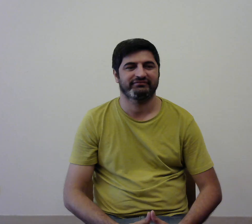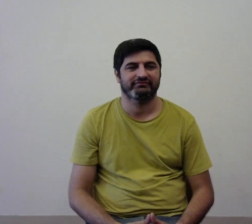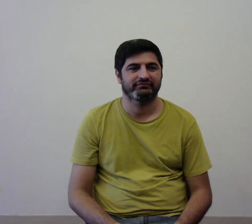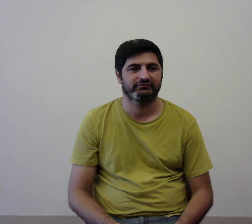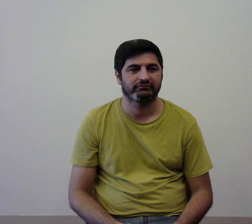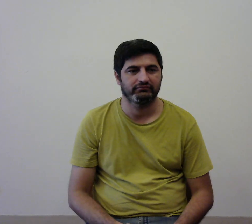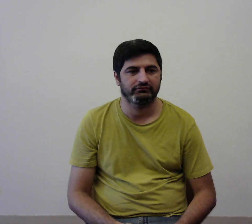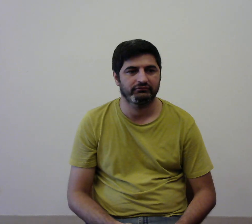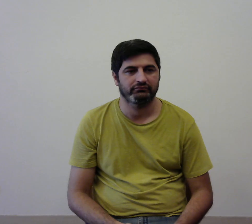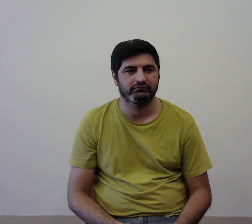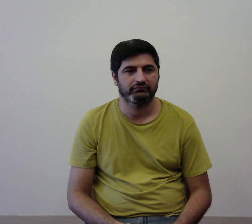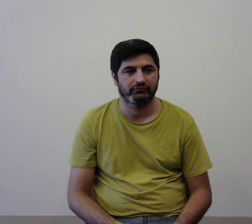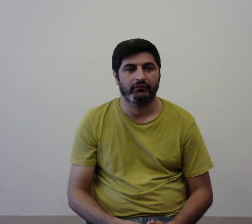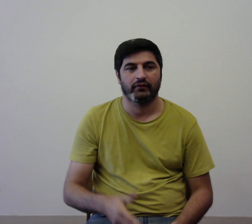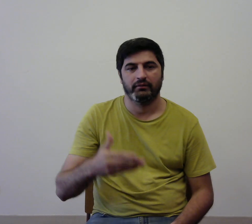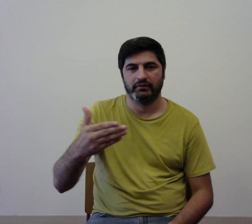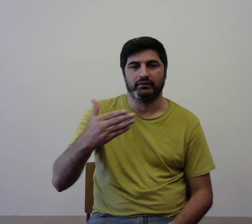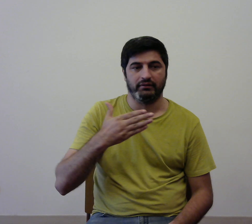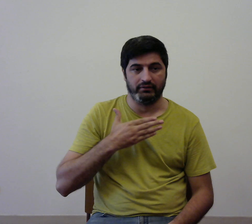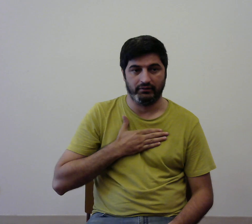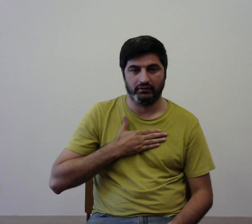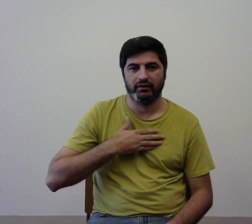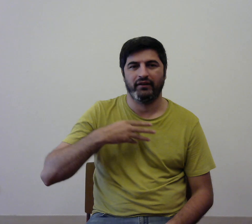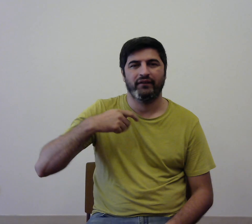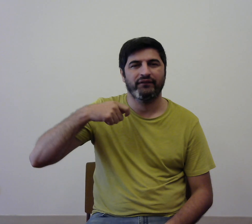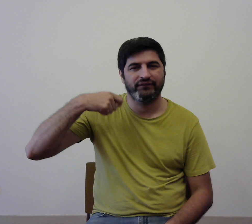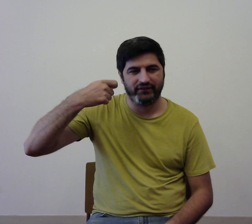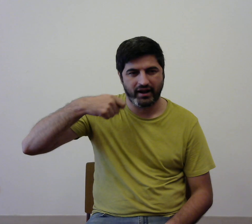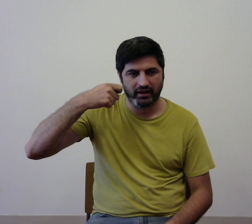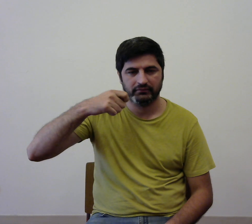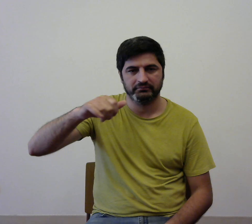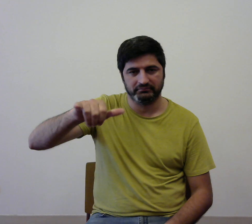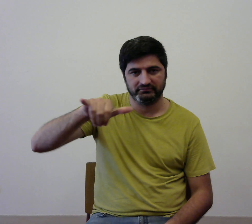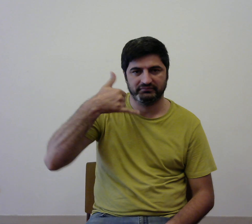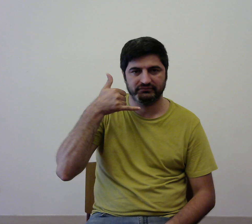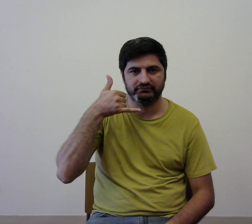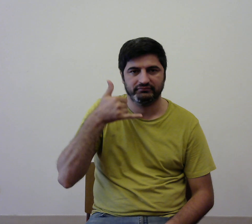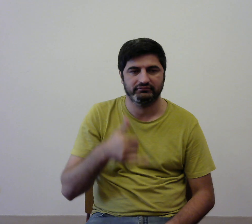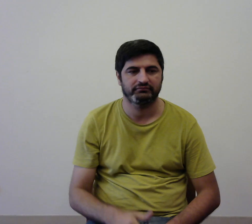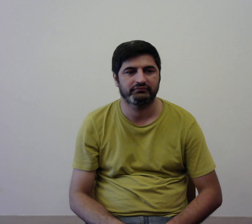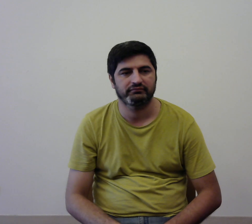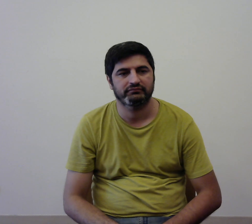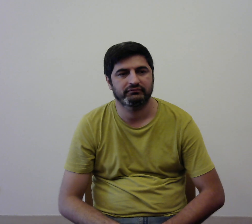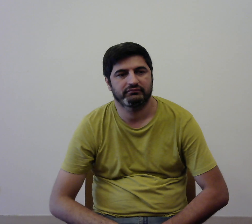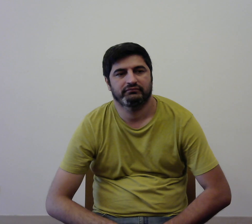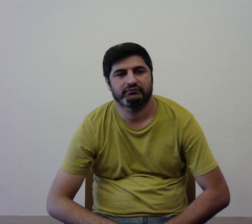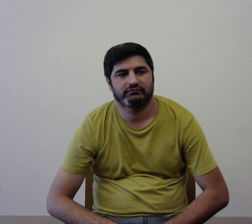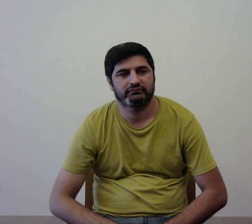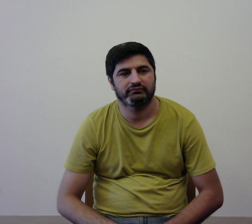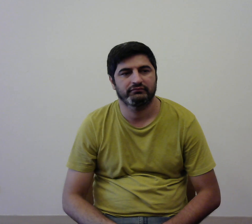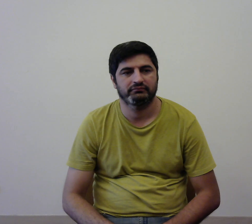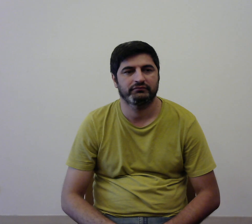Siz mənə video zəng edin